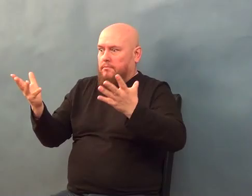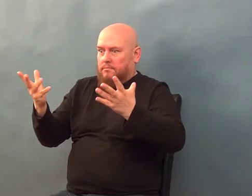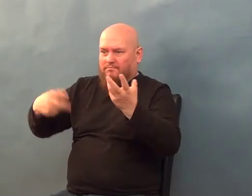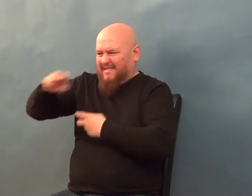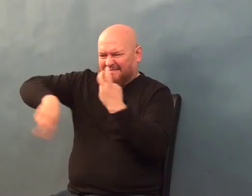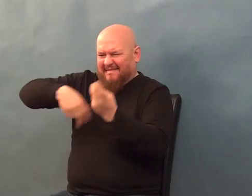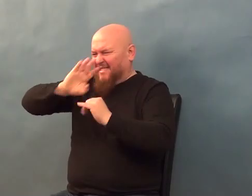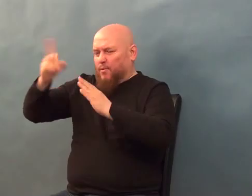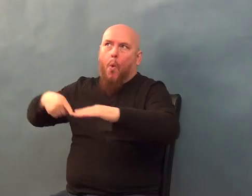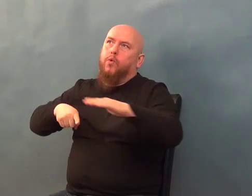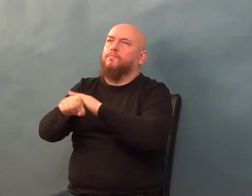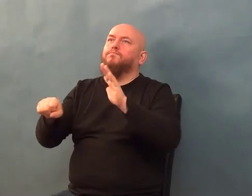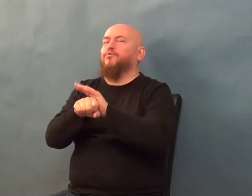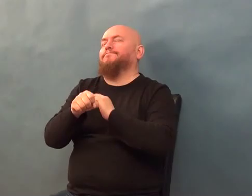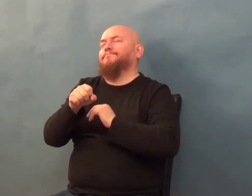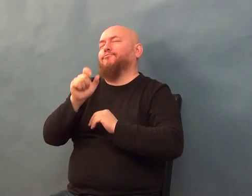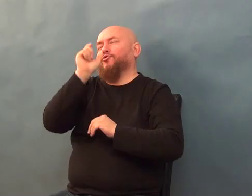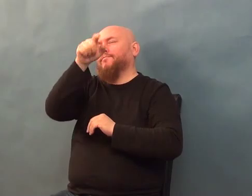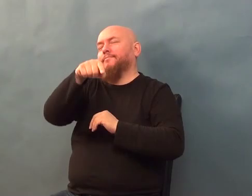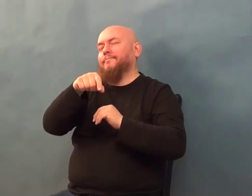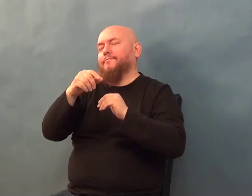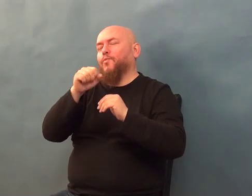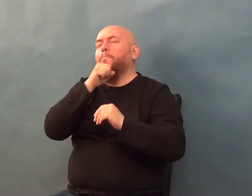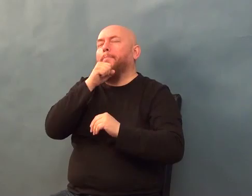Kurczątko biega we wszystkich kierunkach i ucieka do babci.